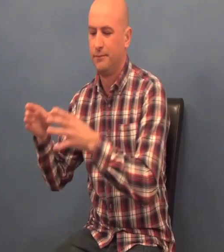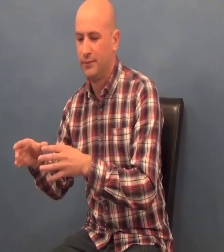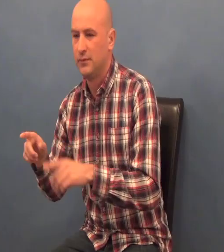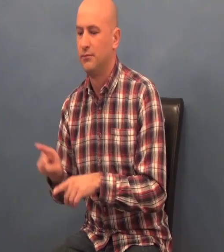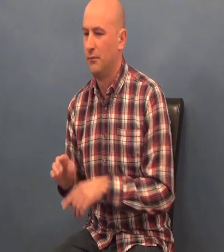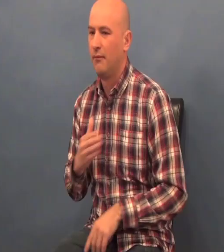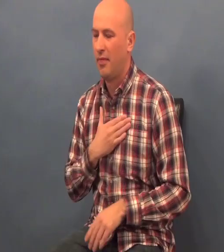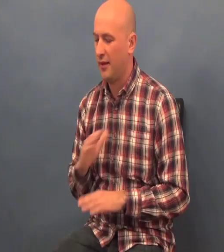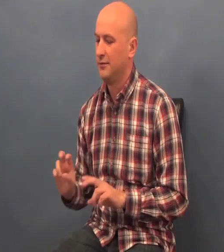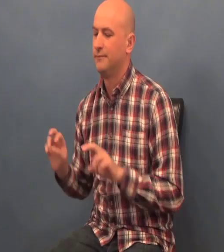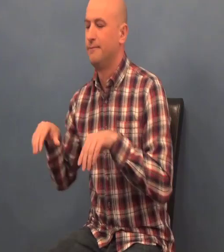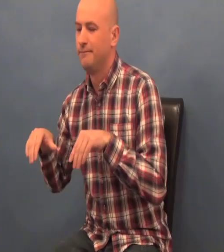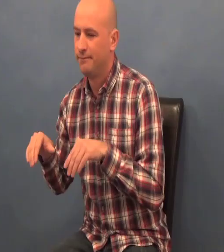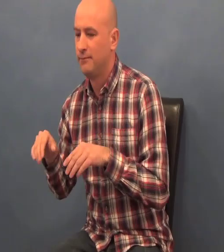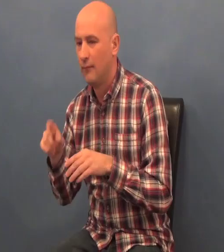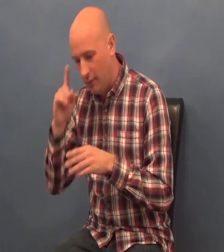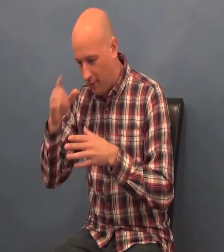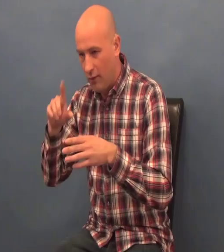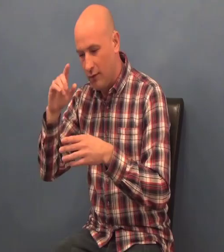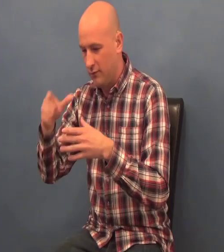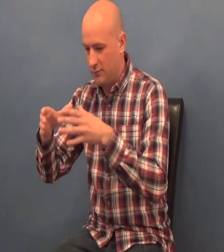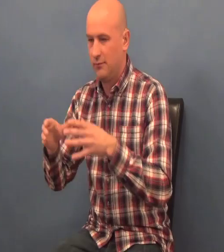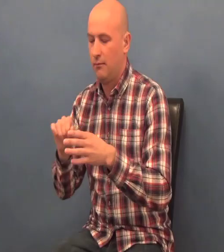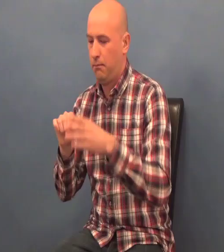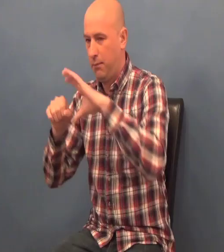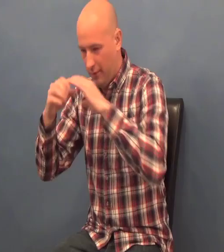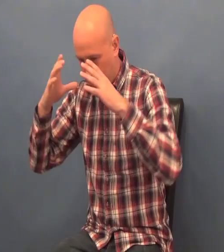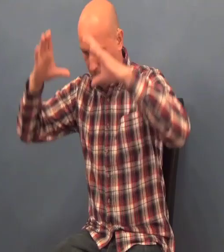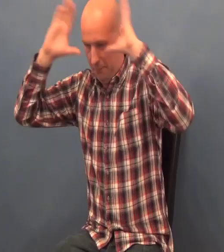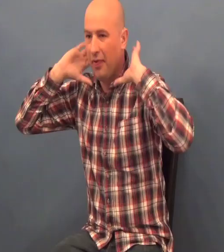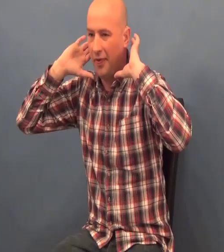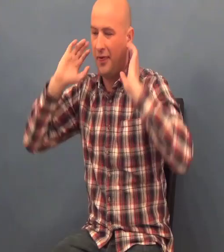Pies opiera się łapami o parapet okna, a głowę wsadza do słoika.